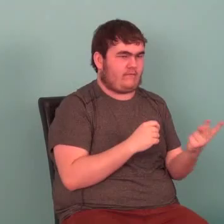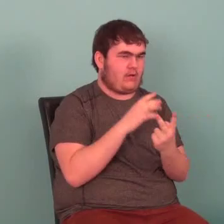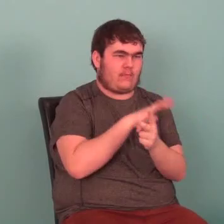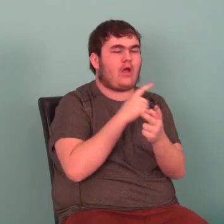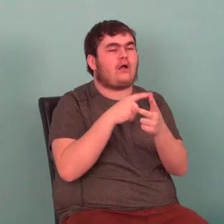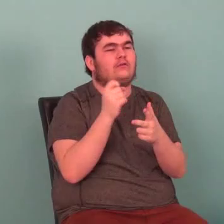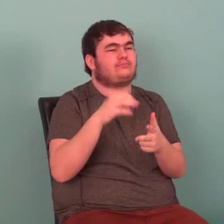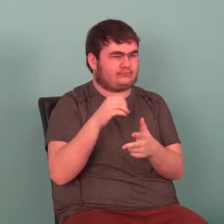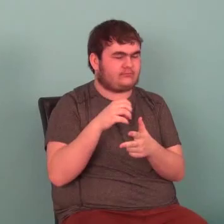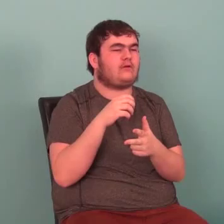Do trzeciego wrzuca.